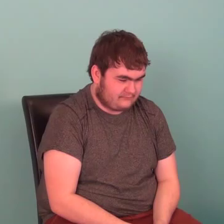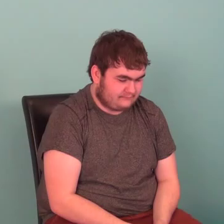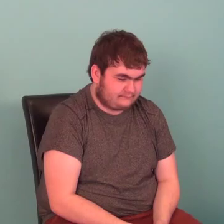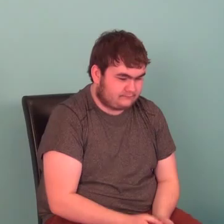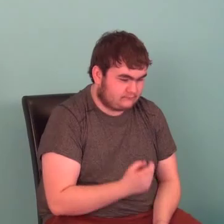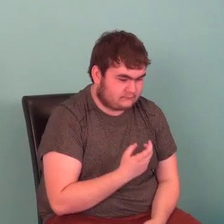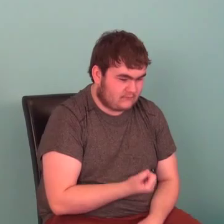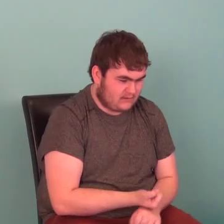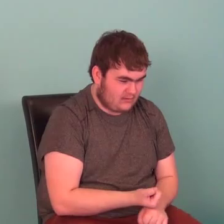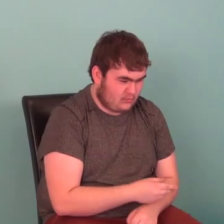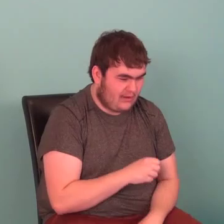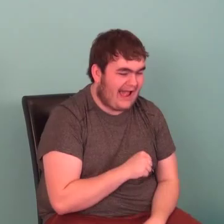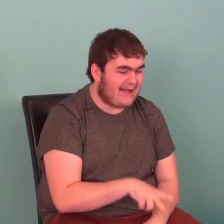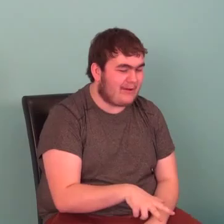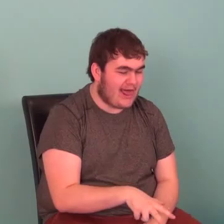Zatruć się ebolą.